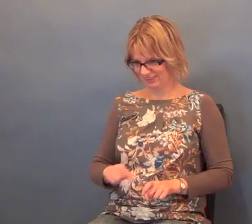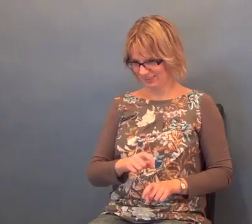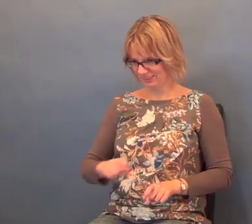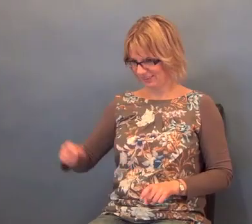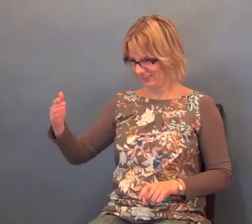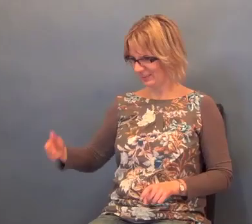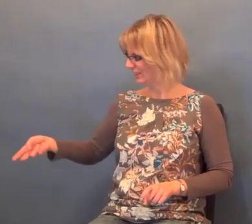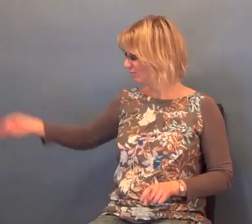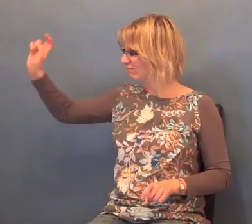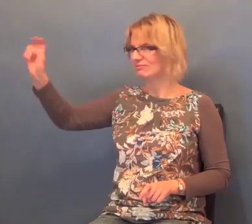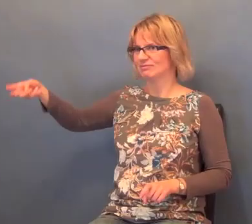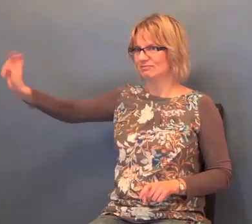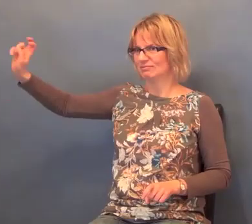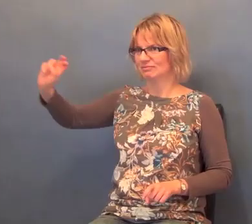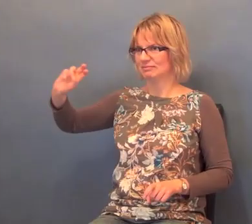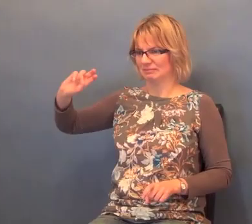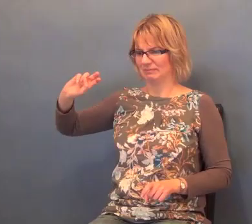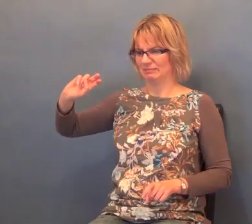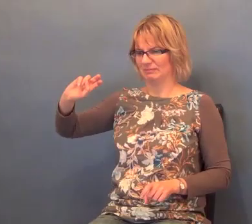Wyrzucić ich.